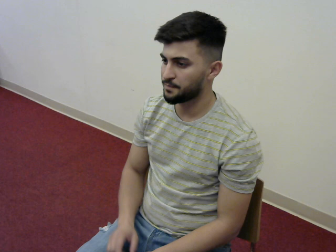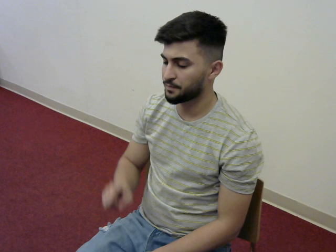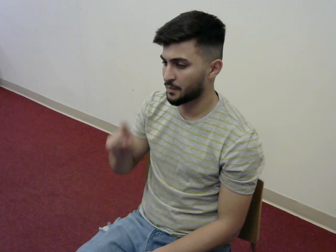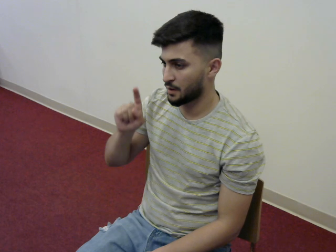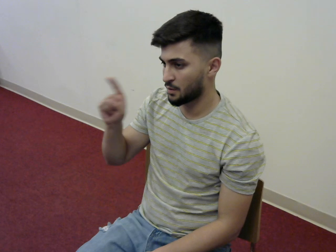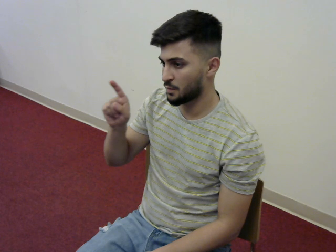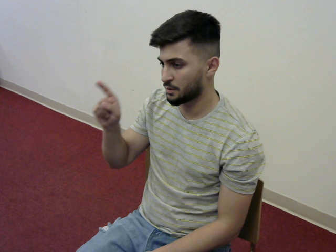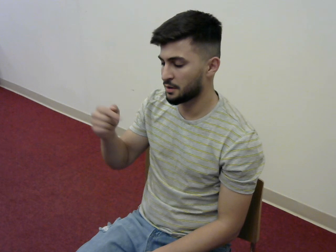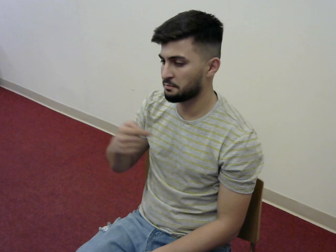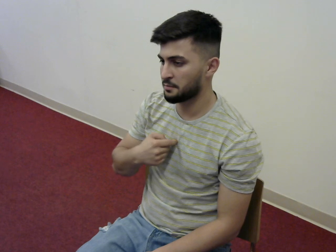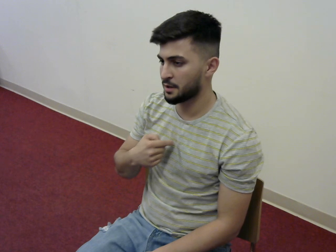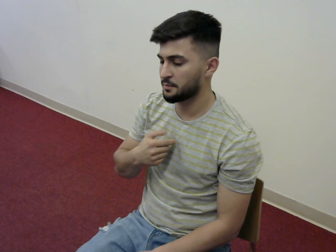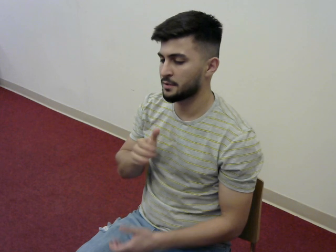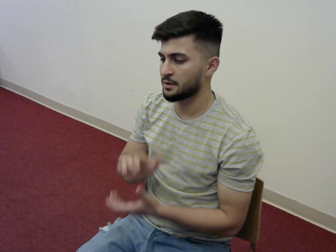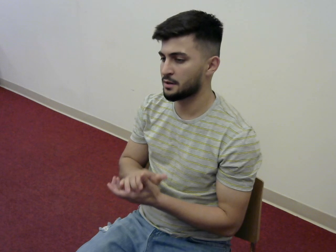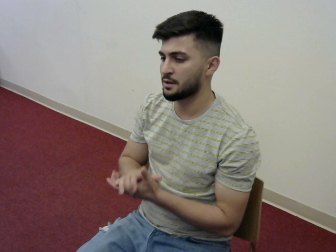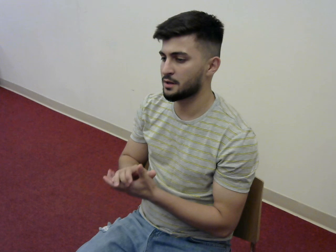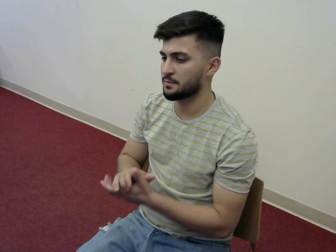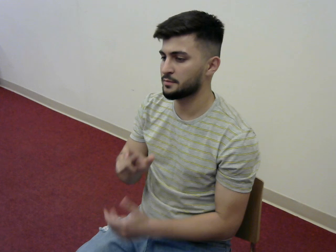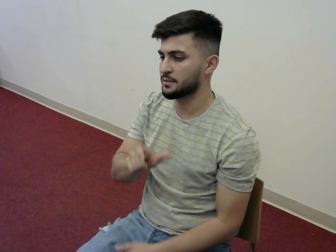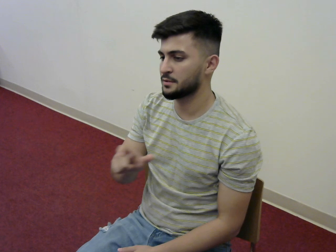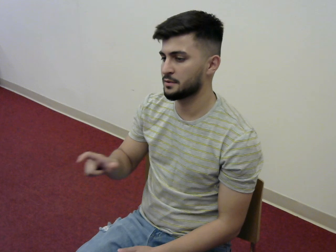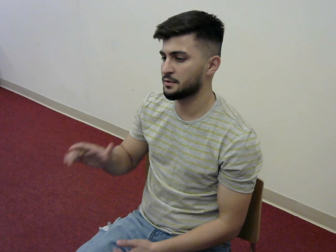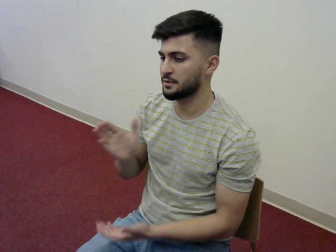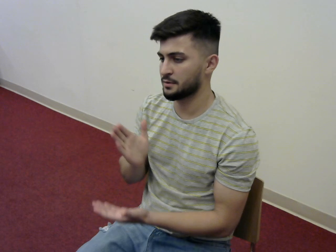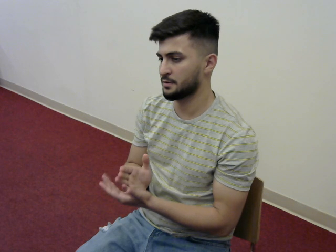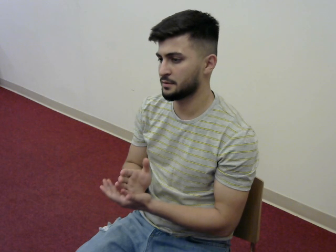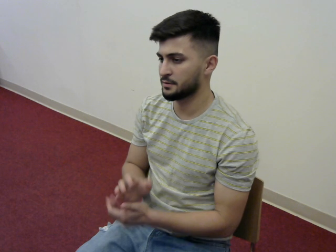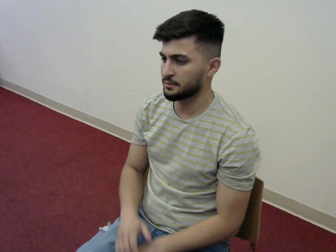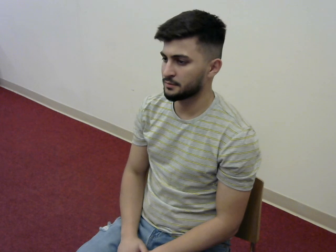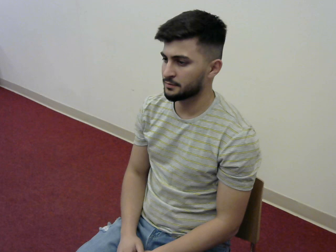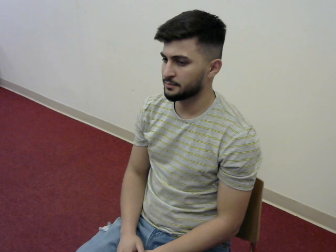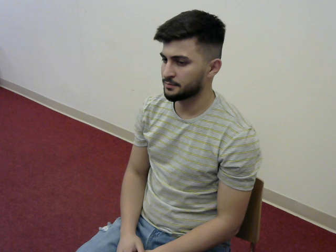Orda mənim tanıdığım insanlar var